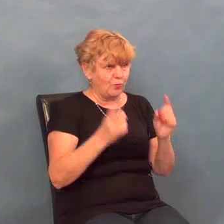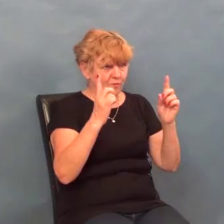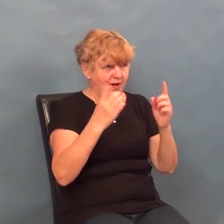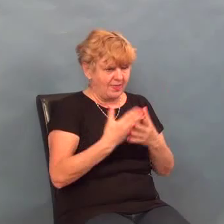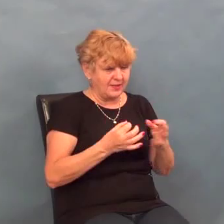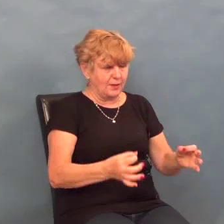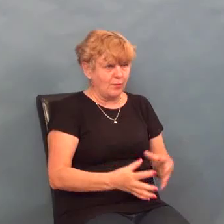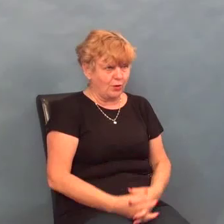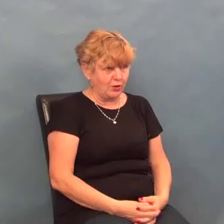Uwaga na samochód.